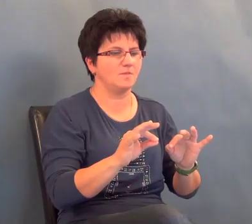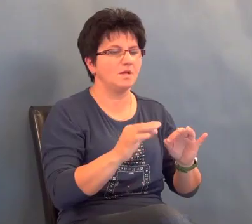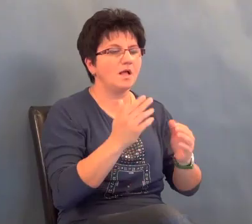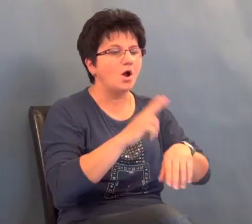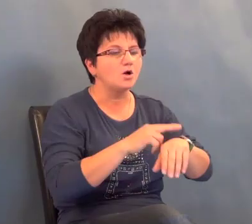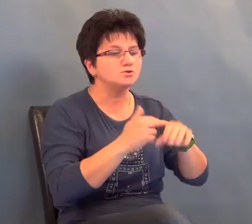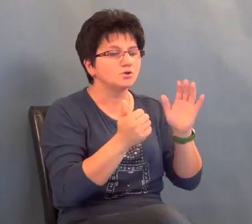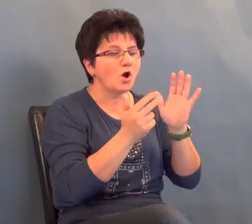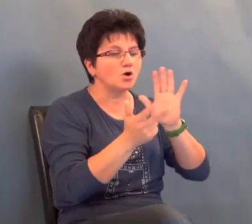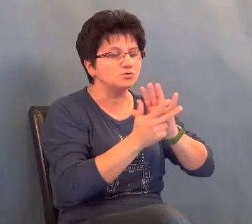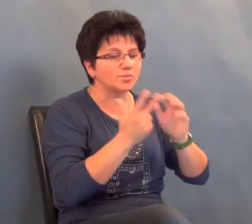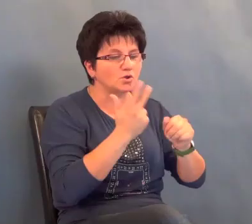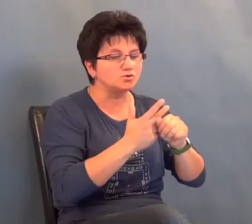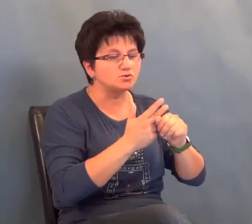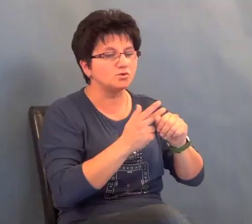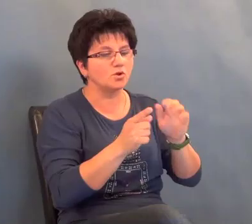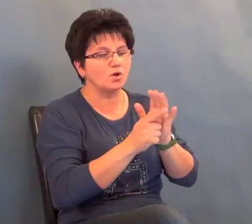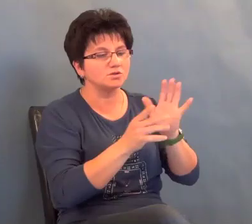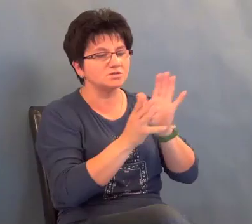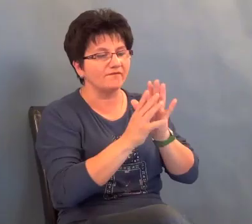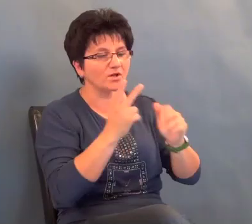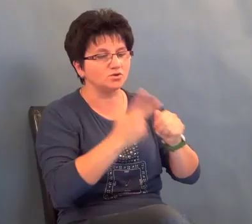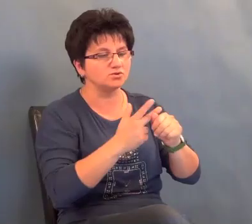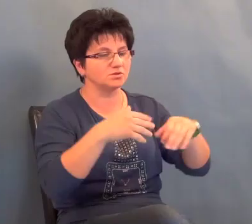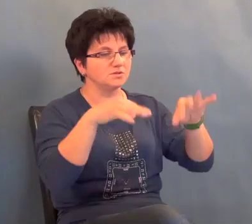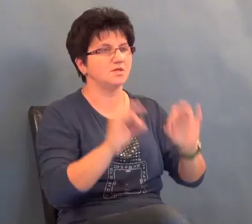Od godziny osiemnastej trzydzieści do dziewiętnastej trzydzieści robię zakupy w sklepie.